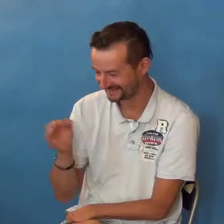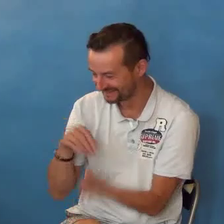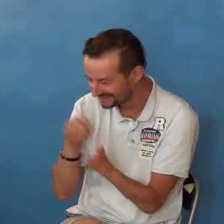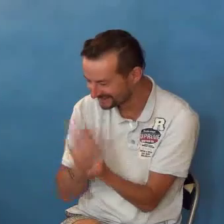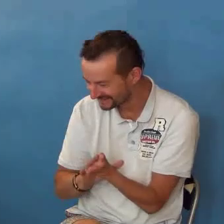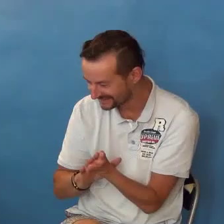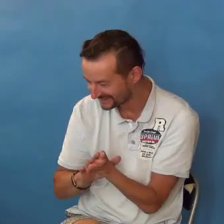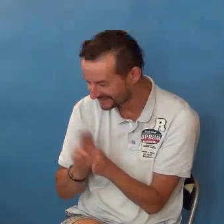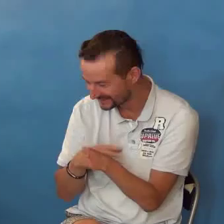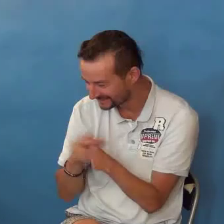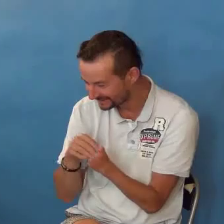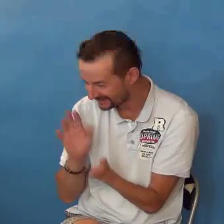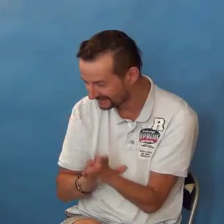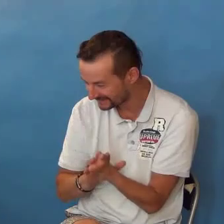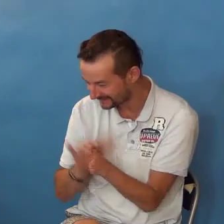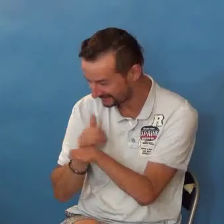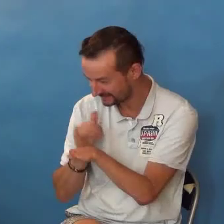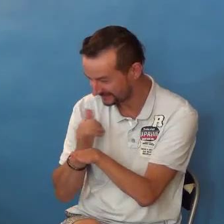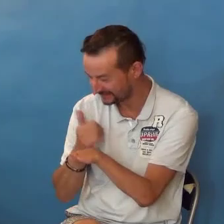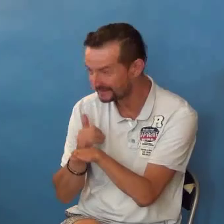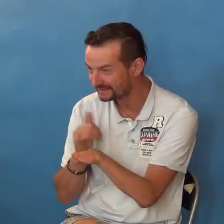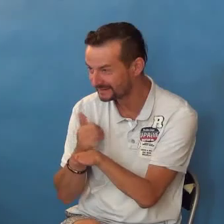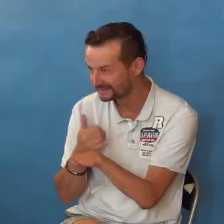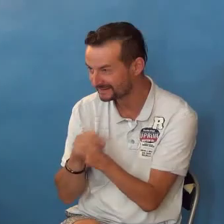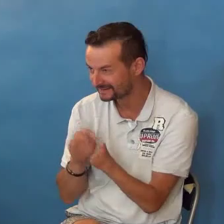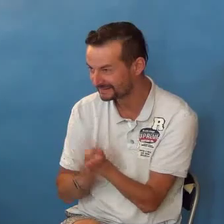Zapiszmy ten termin, zapiszmy, że w piątek.